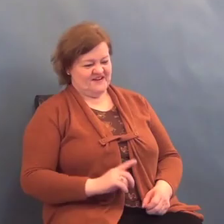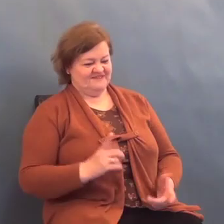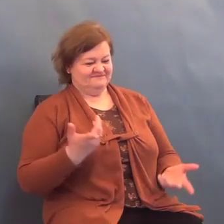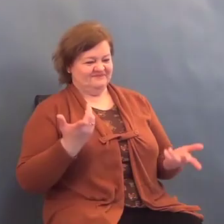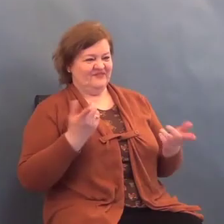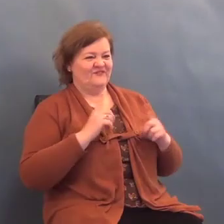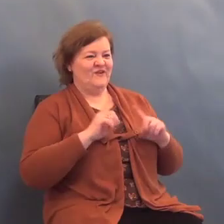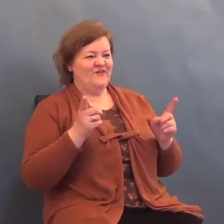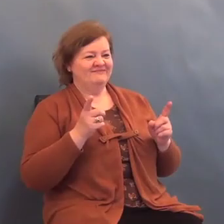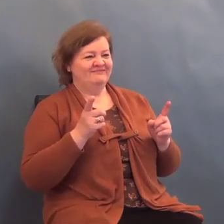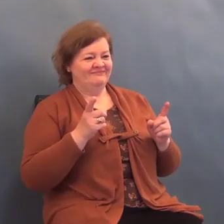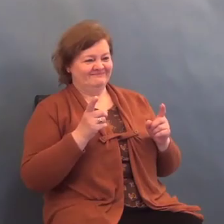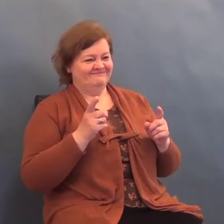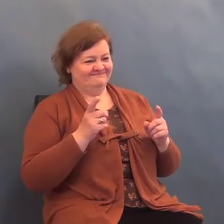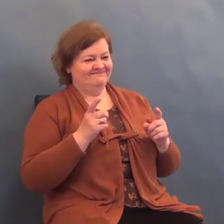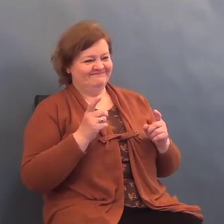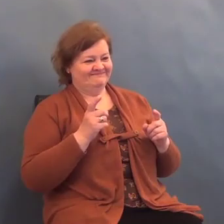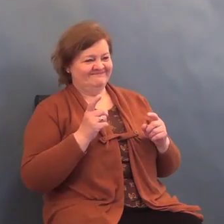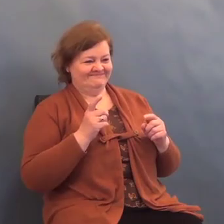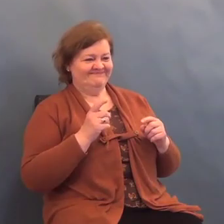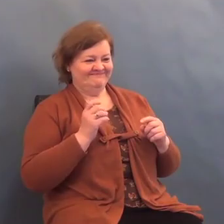Nie wolno.